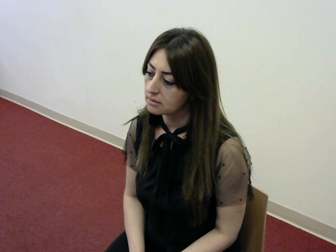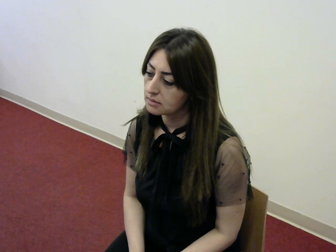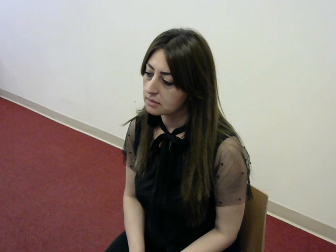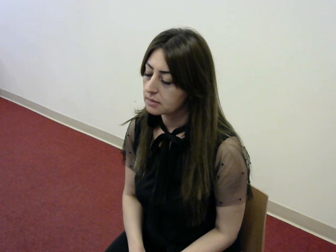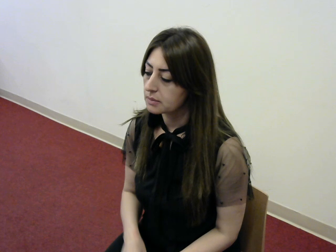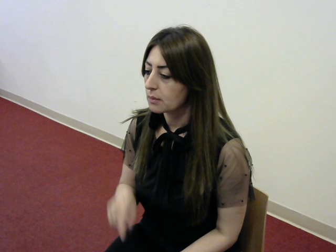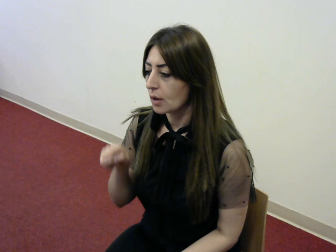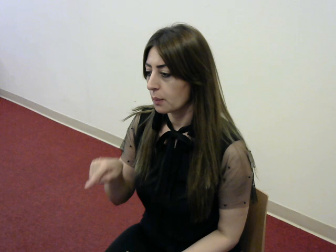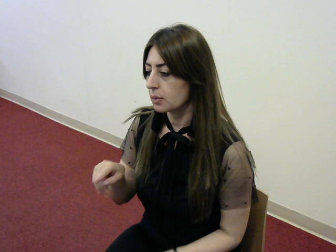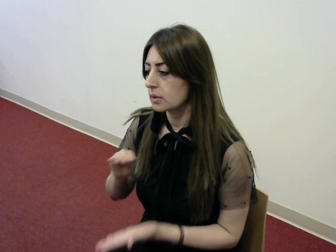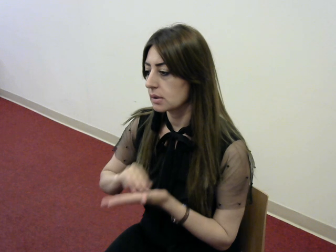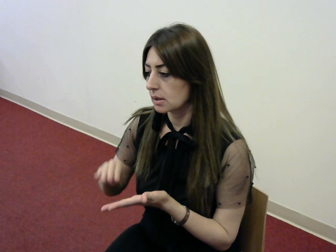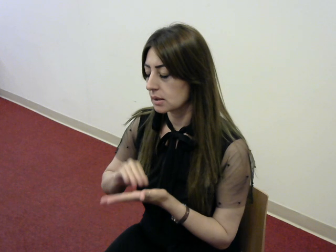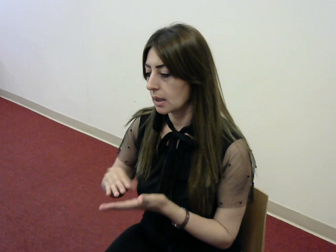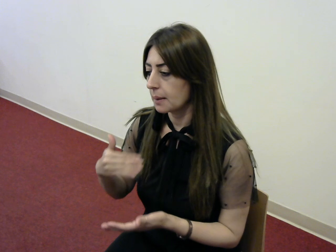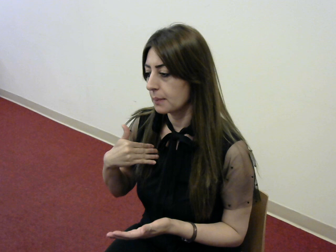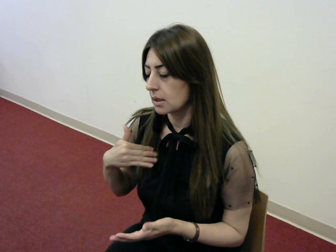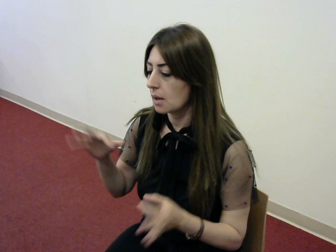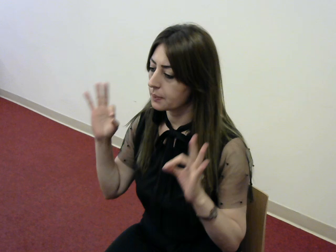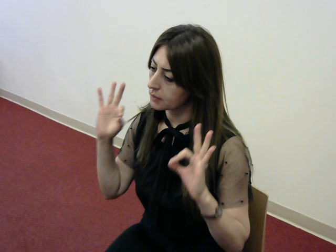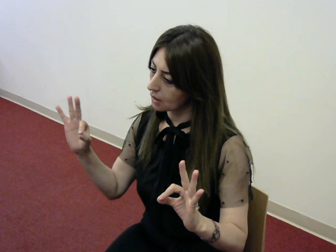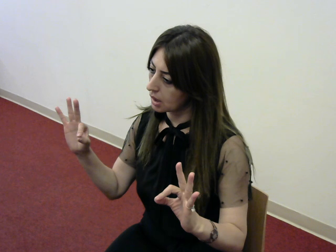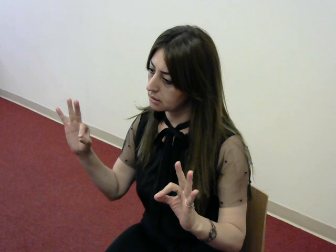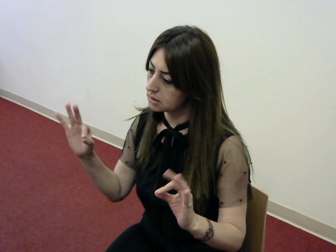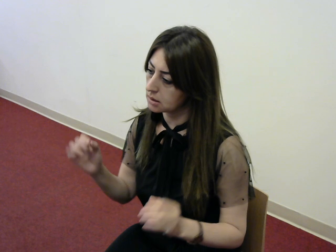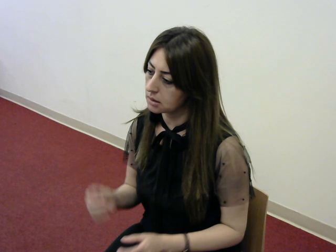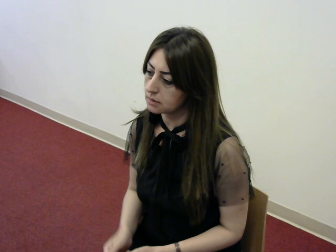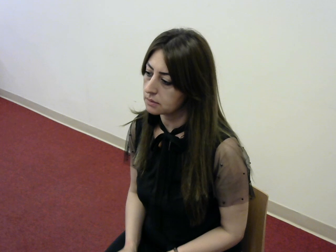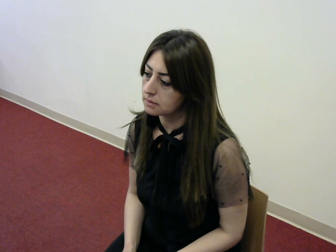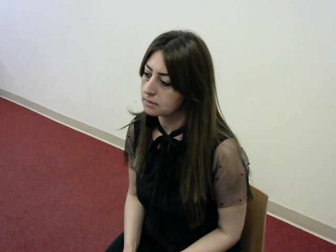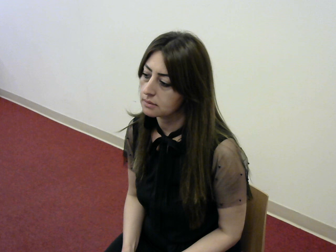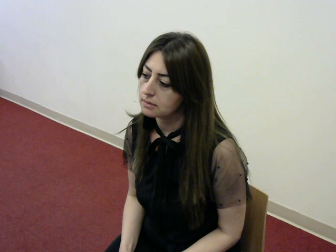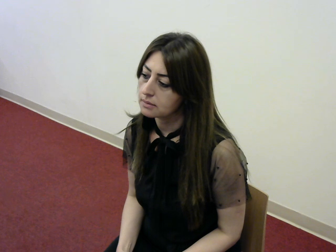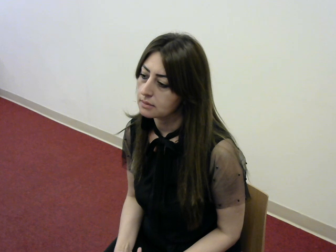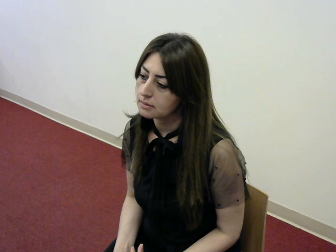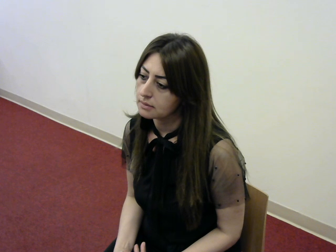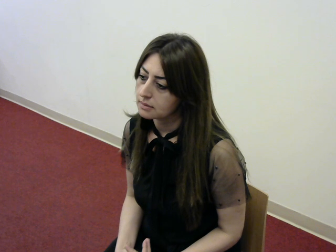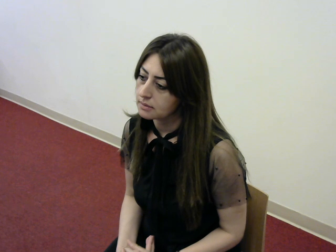Bu yazılar mənə aiddir